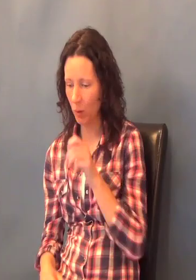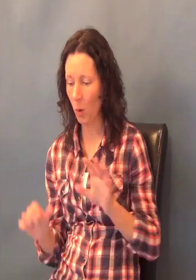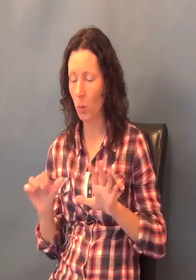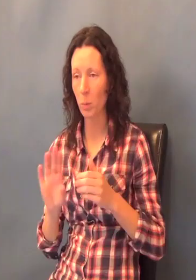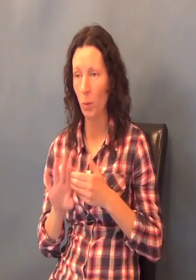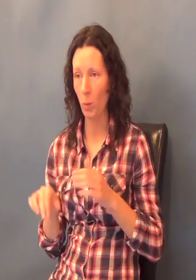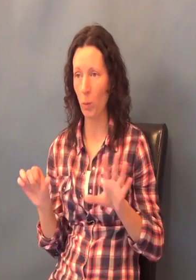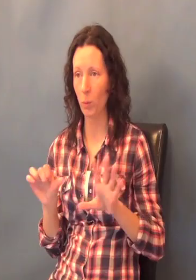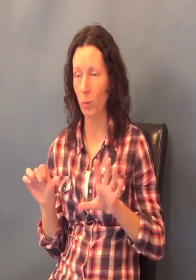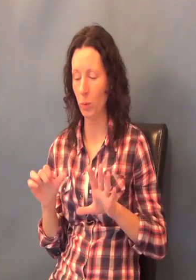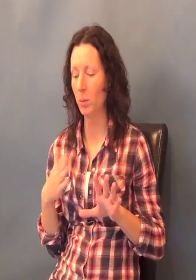Po szóstej?